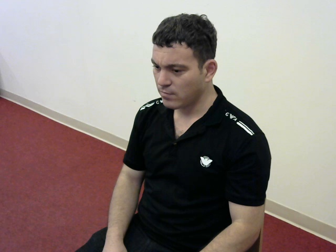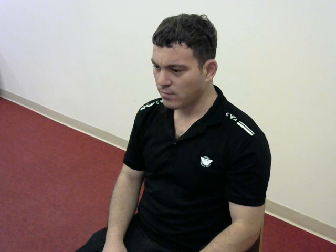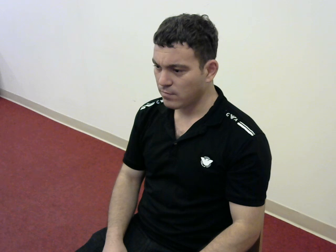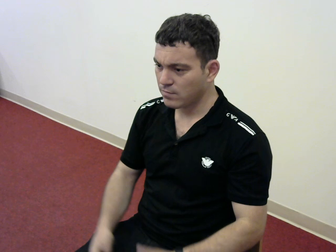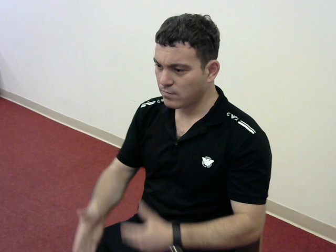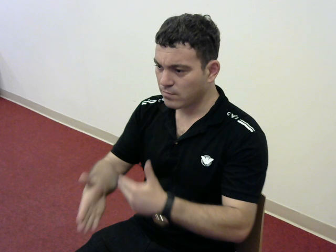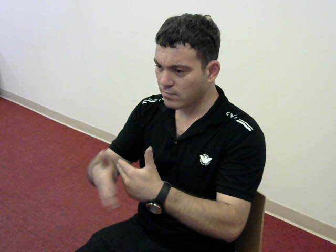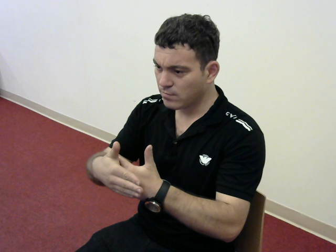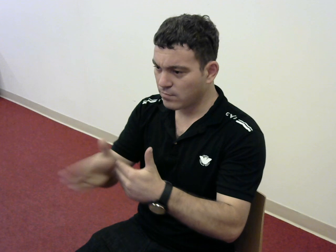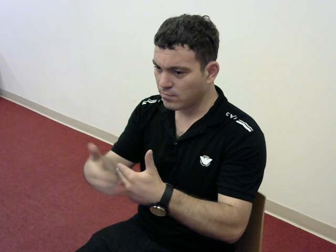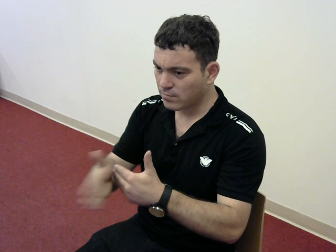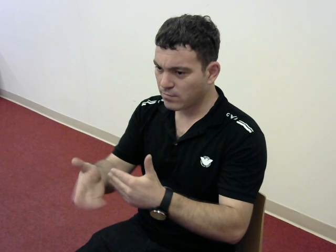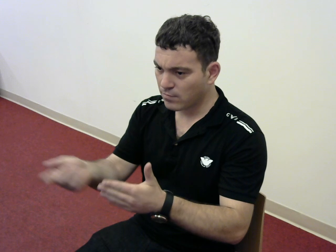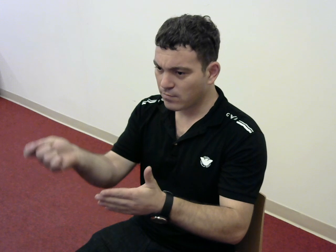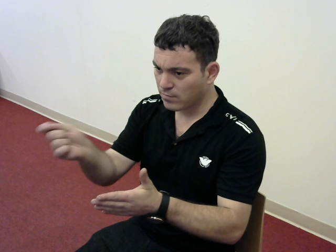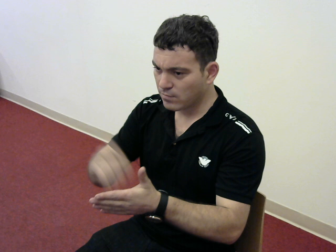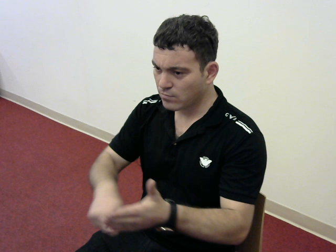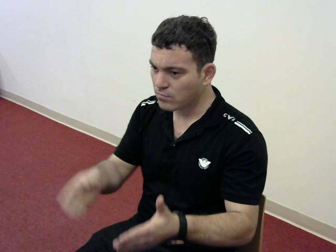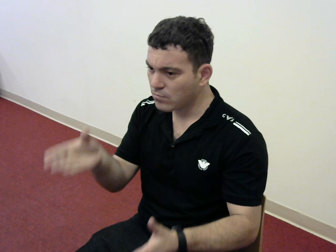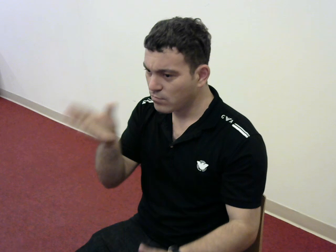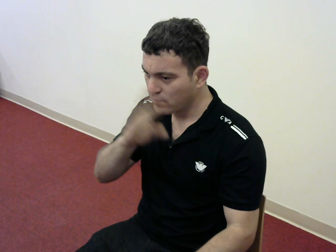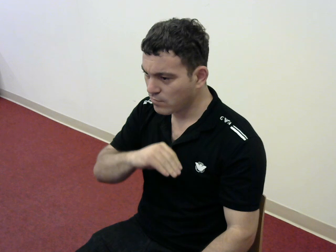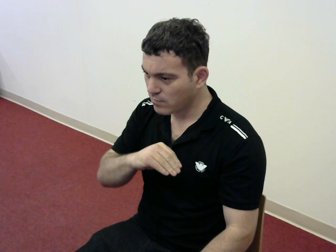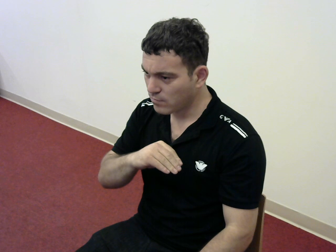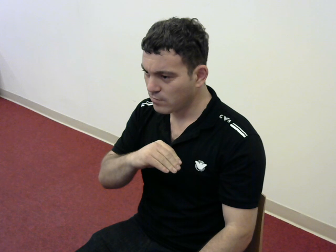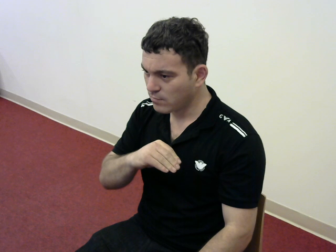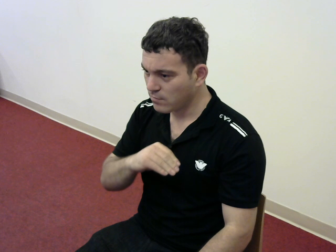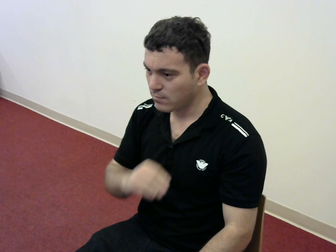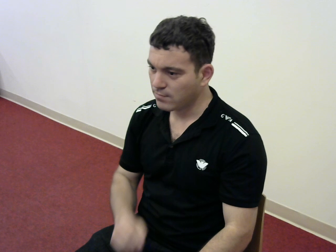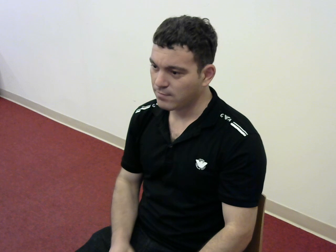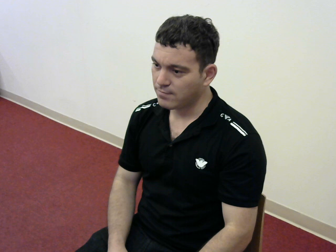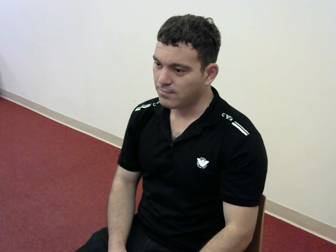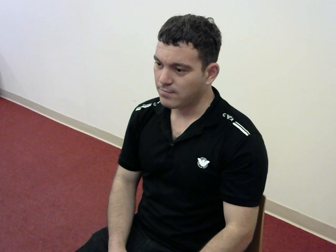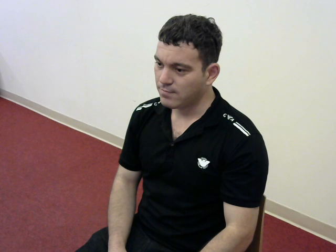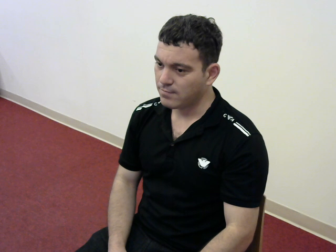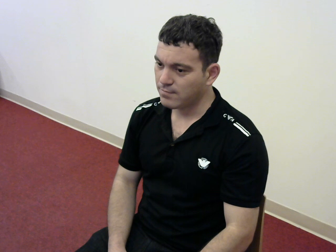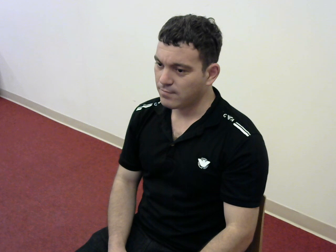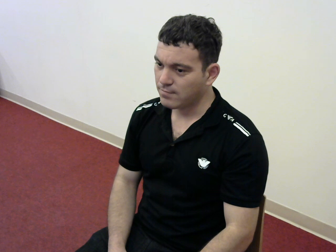Qapını bağlaya bilərsinizmi?